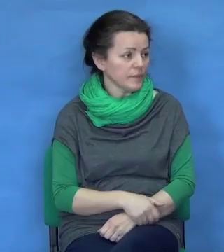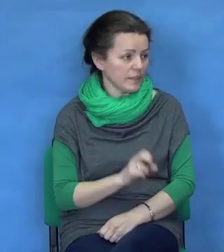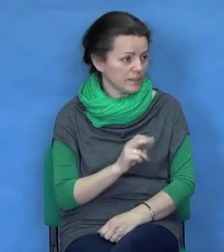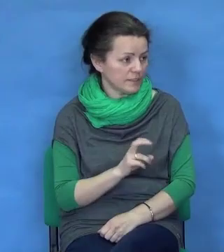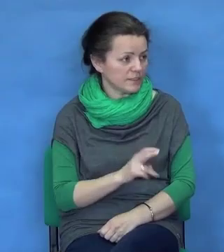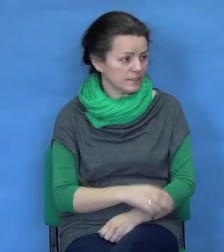Tak.